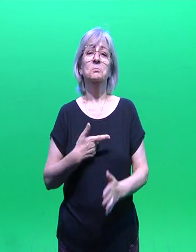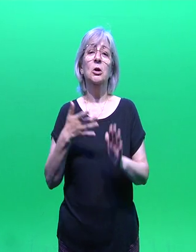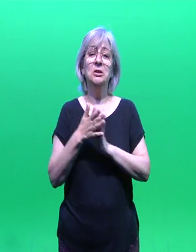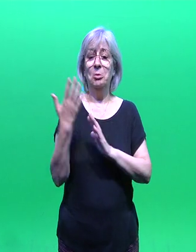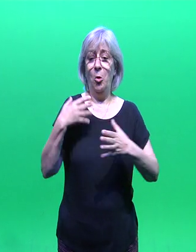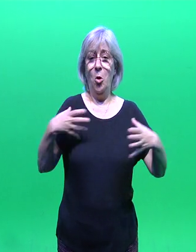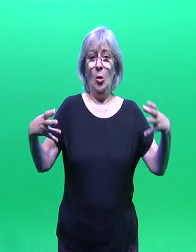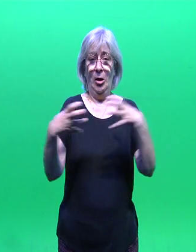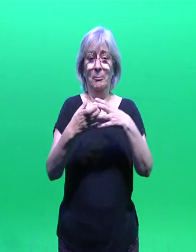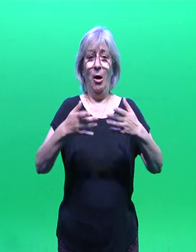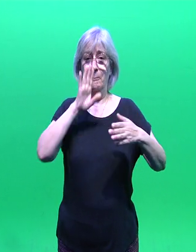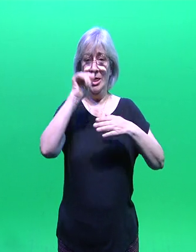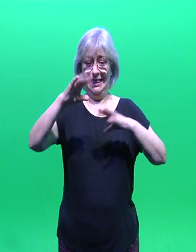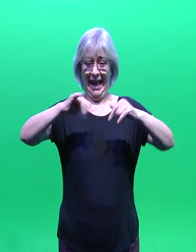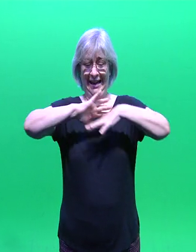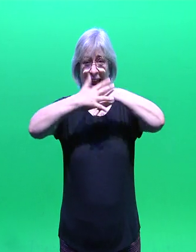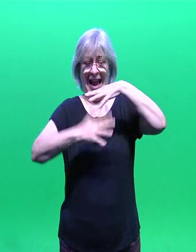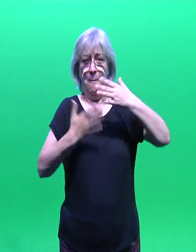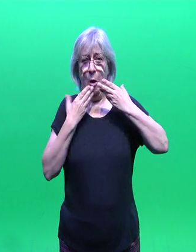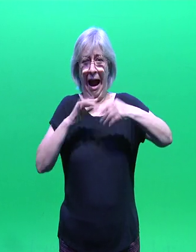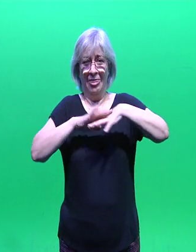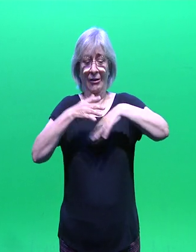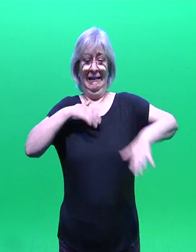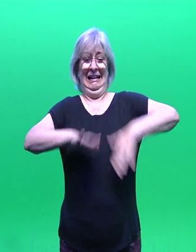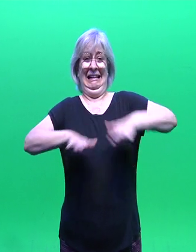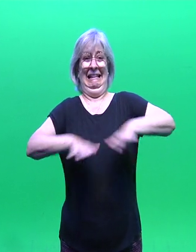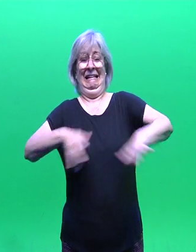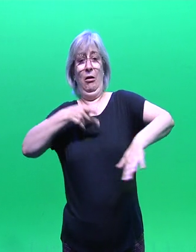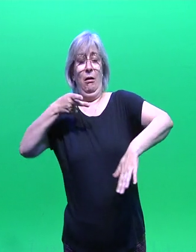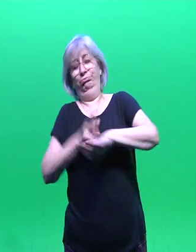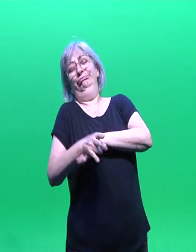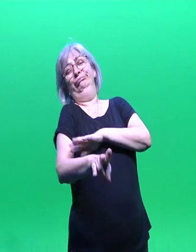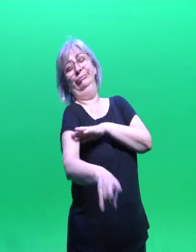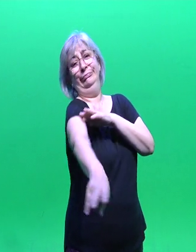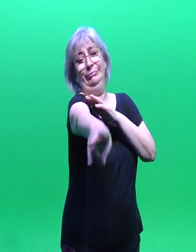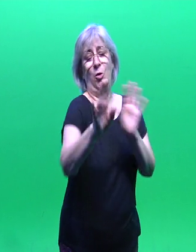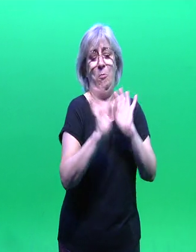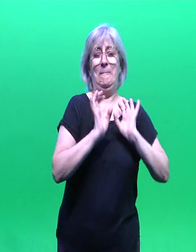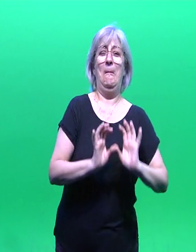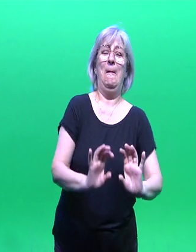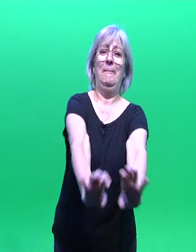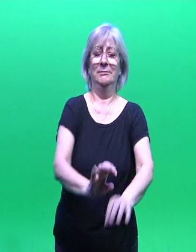Estava amb el grup d'excursionisme a la muntanya, no vaig veure que el terra estava mullat i vaig relliscar i vaig caure de cul.